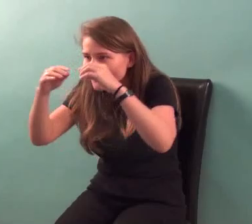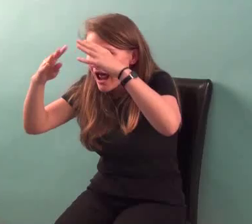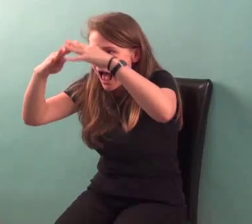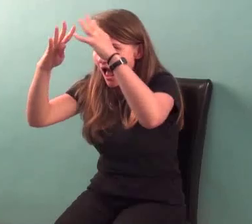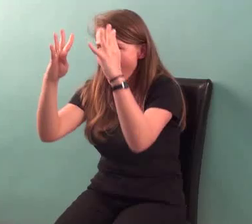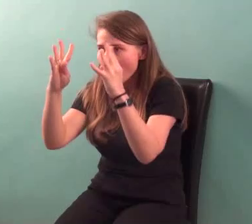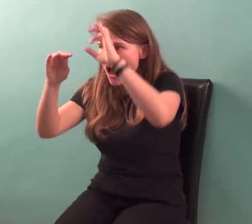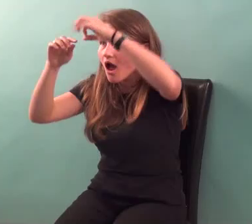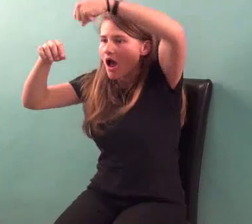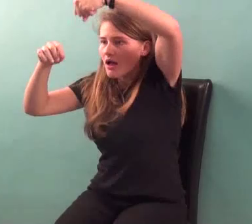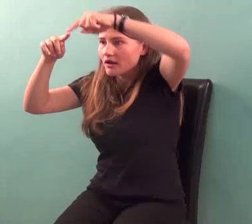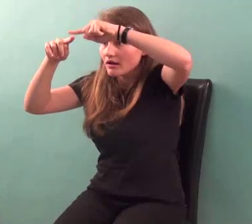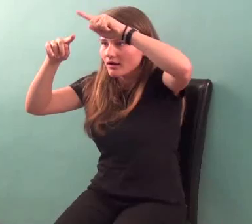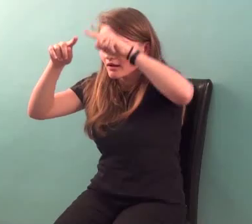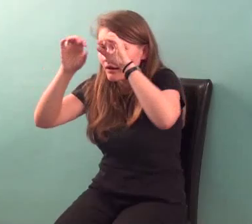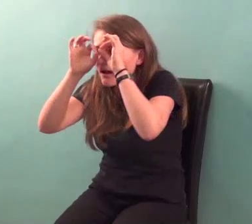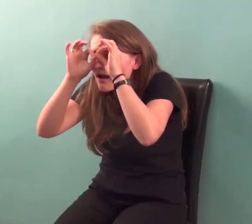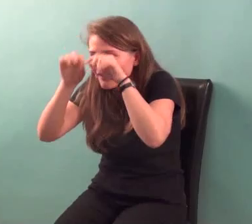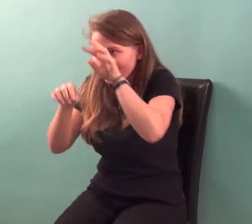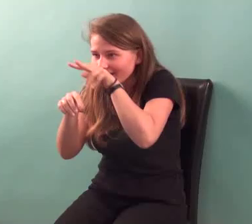Klatka ma haczyk na górze i do niego jest podwieszona huśtawka. Ptaszek patrzy na kota przez lornetkę.